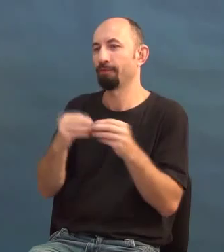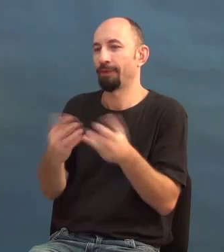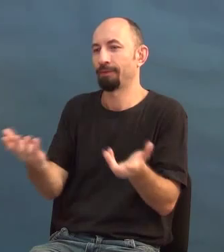Razem.